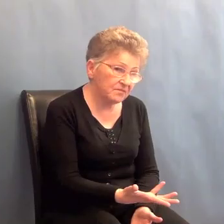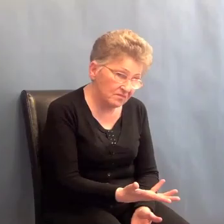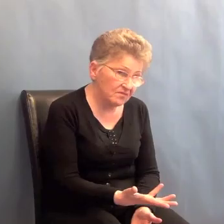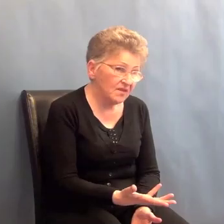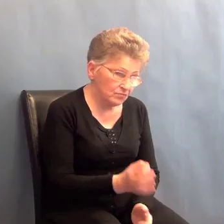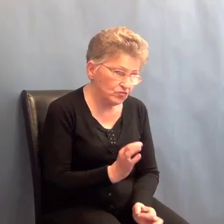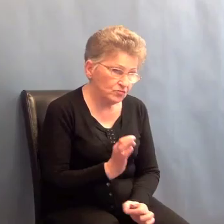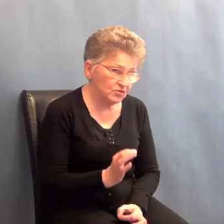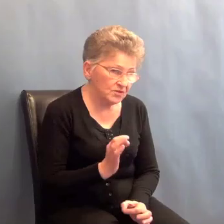Dobrze.